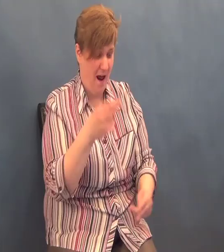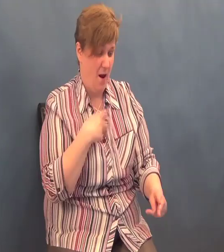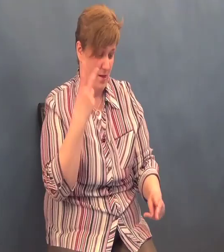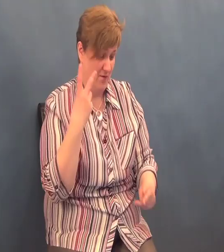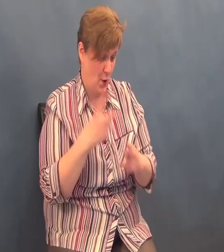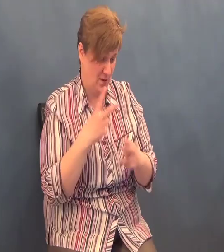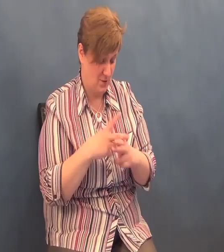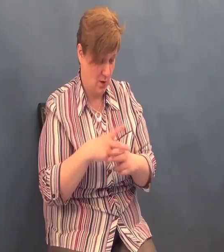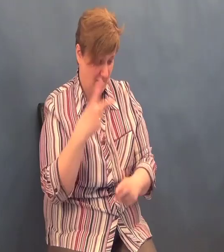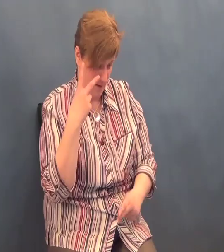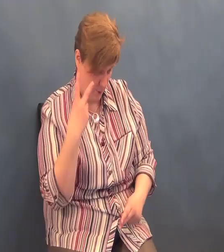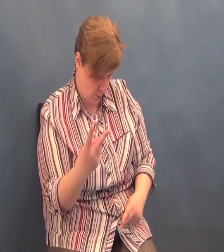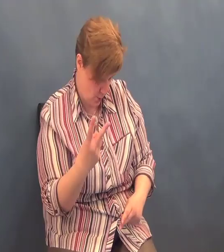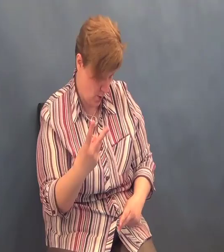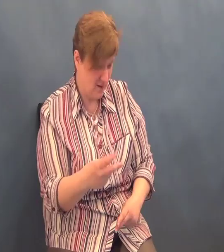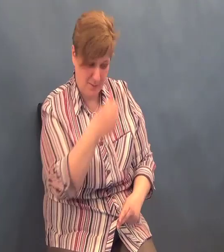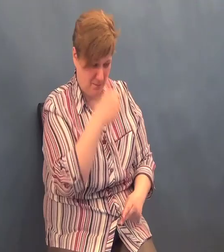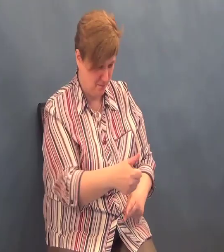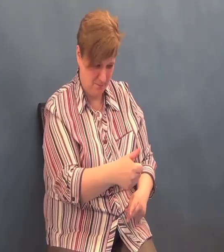Ja dwudziestego drugiego nie mogę.